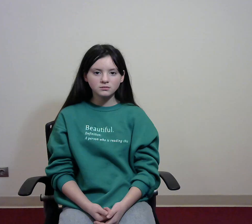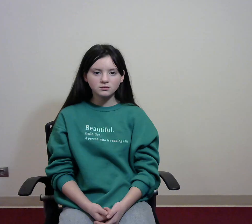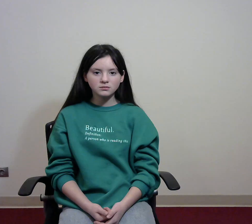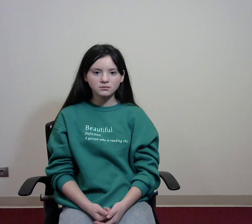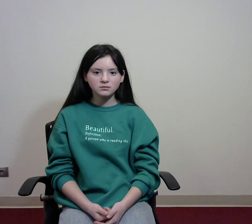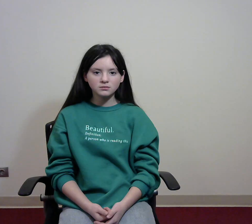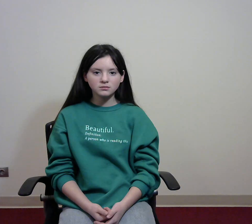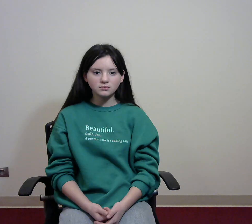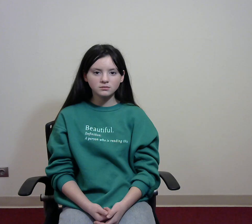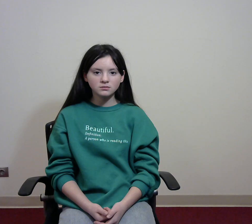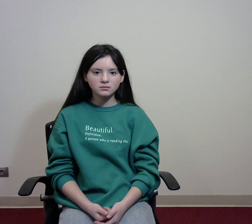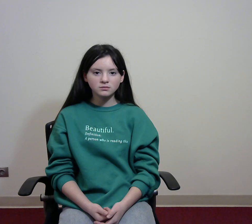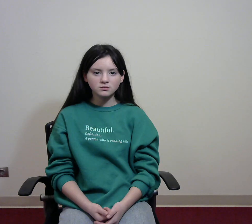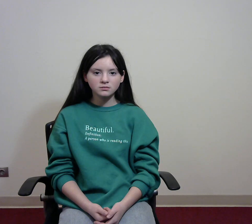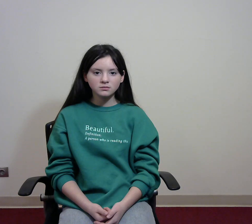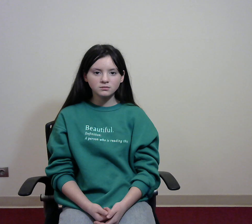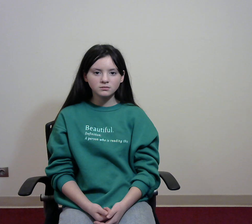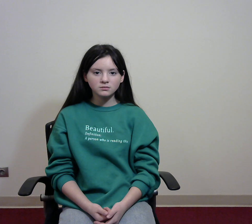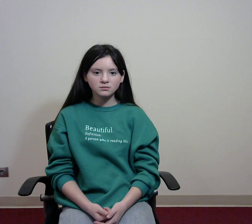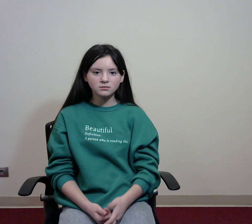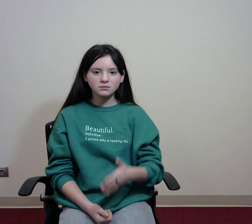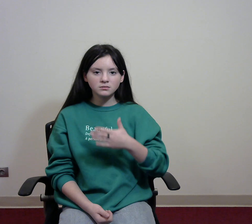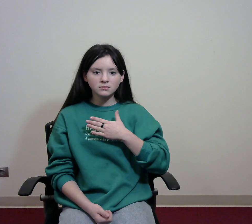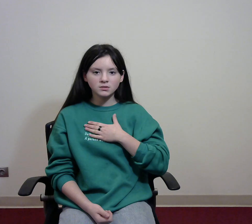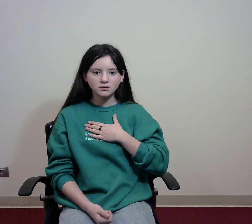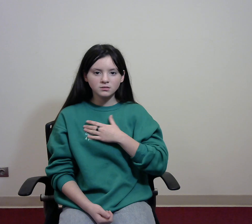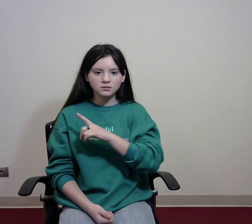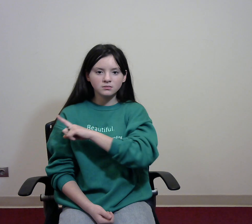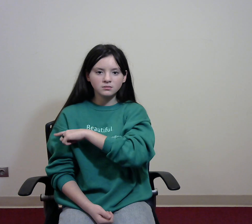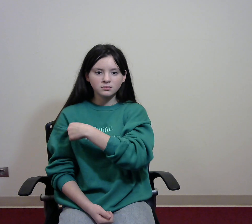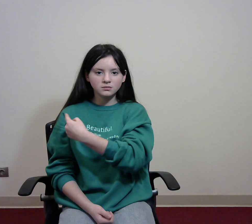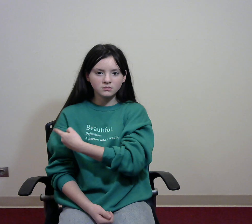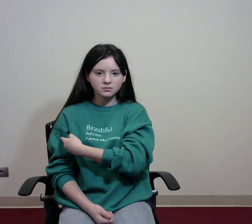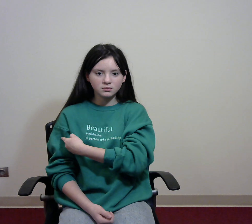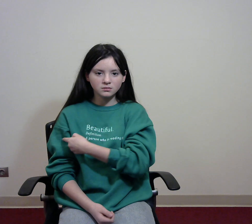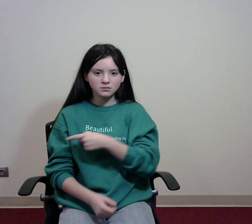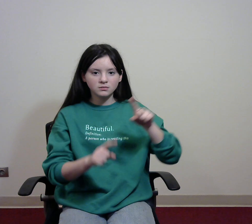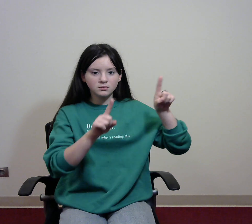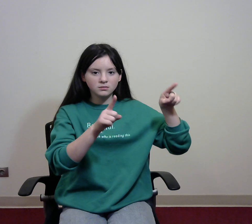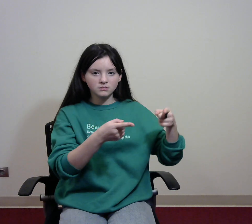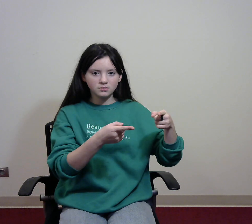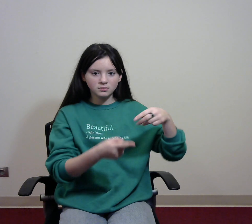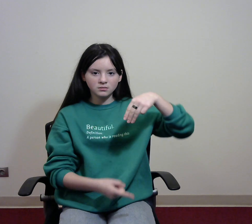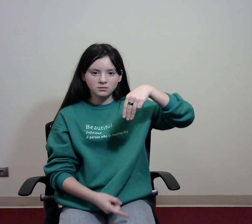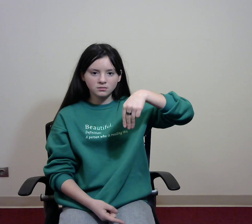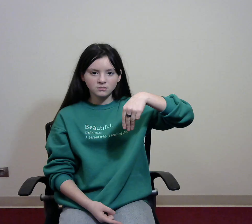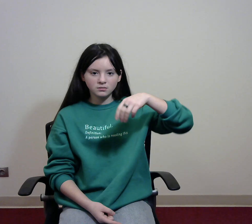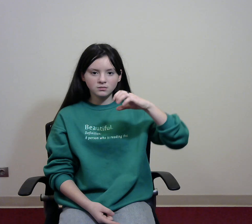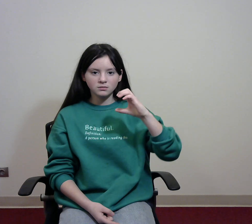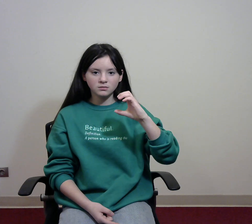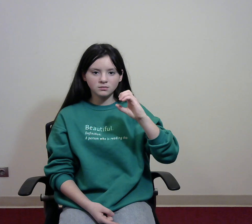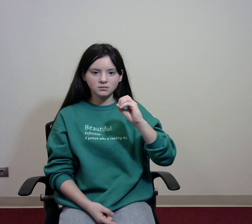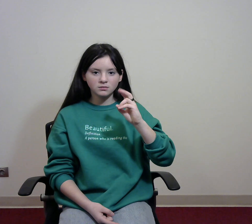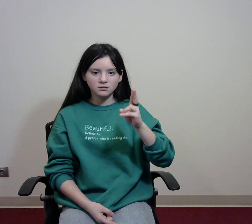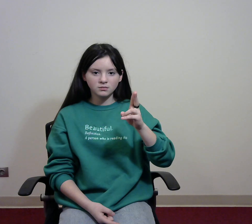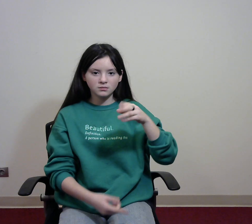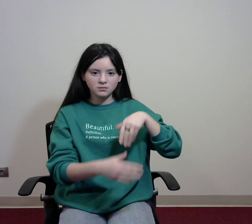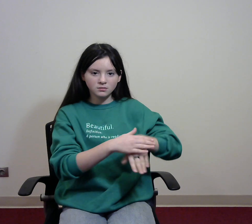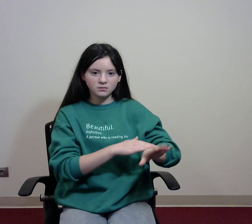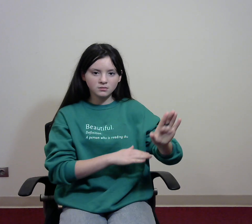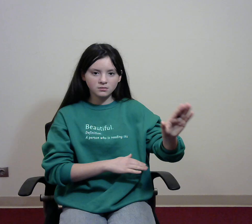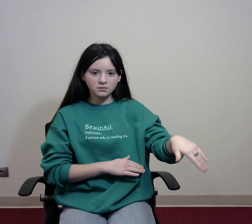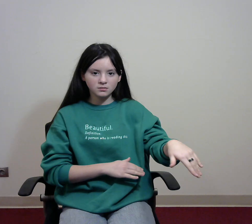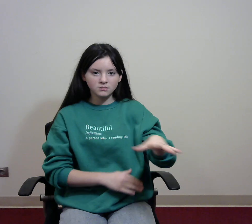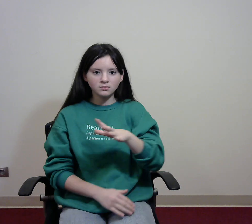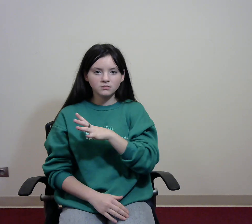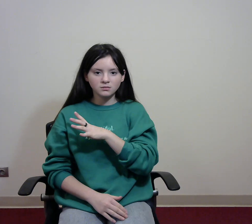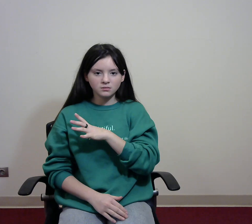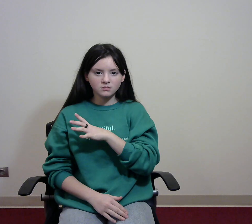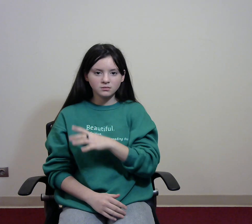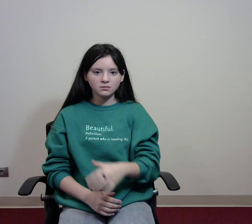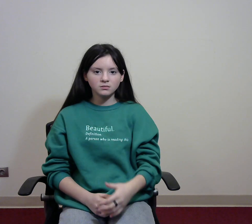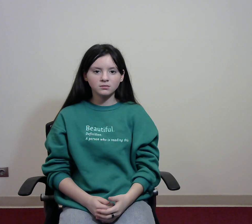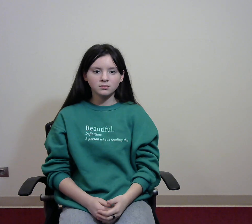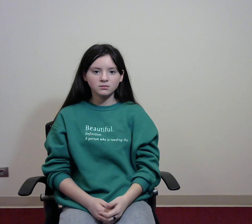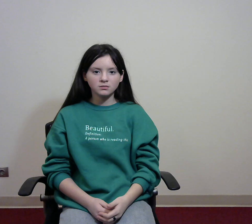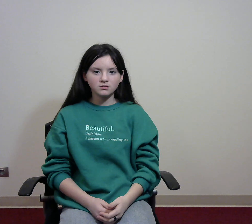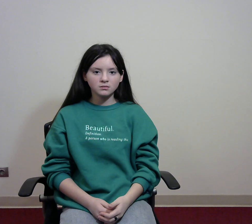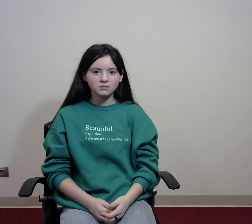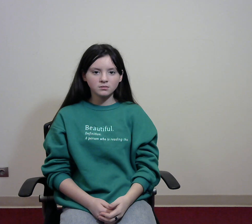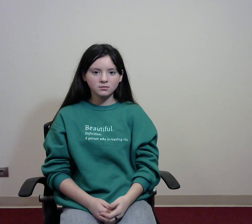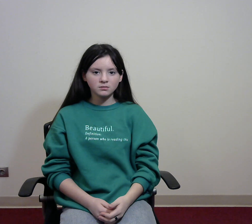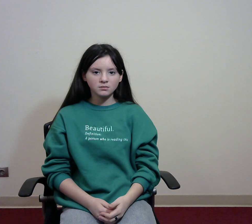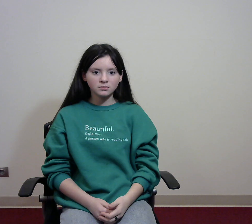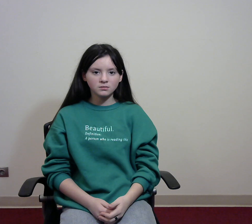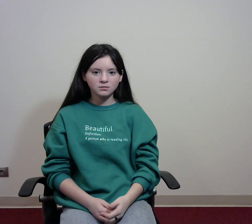Mən poliklinikaya (TSEK-ə) getmişəm